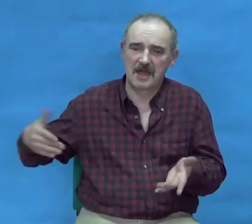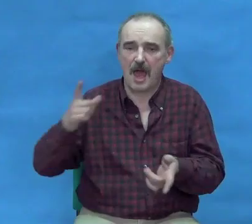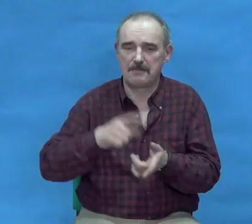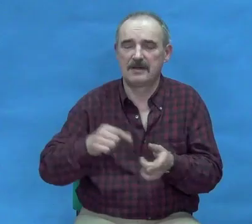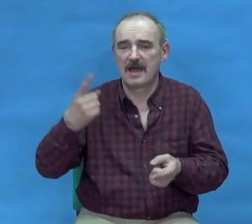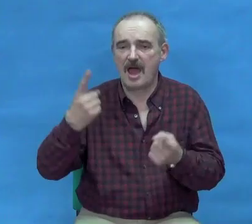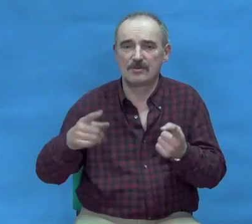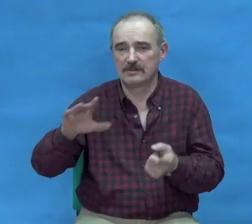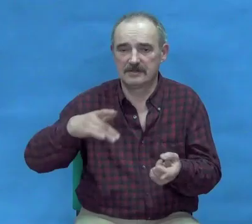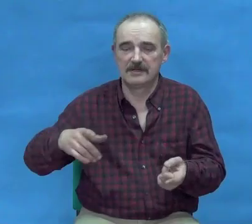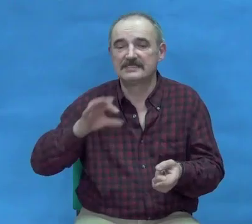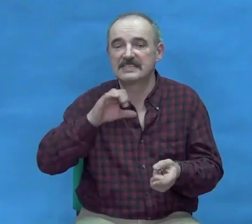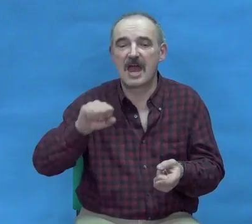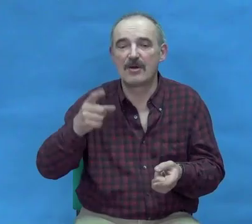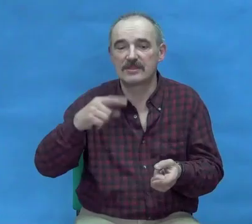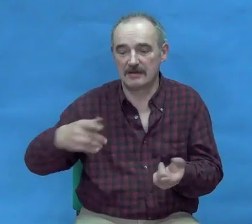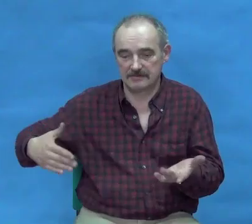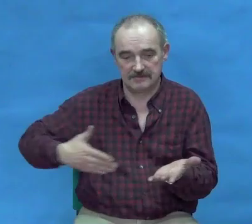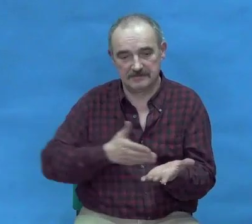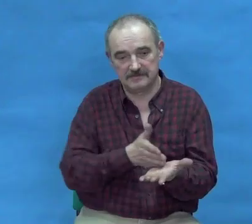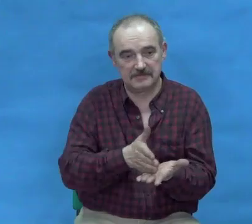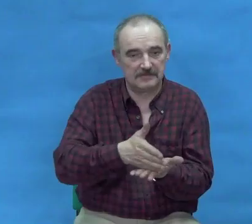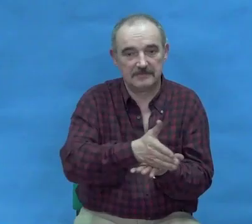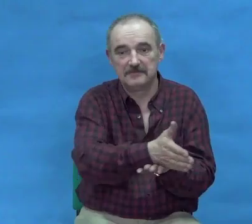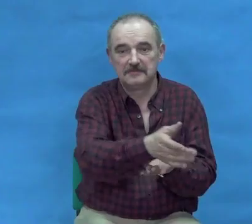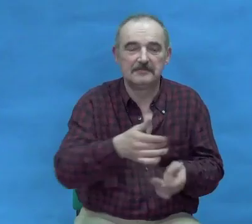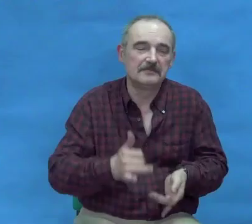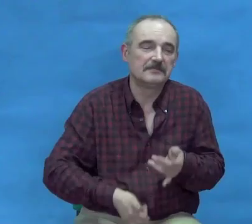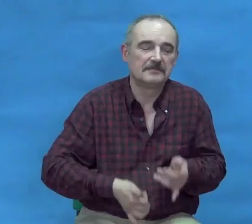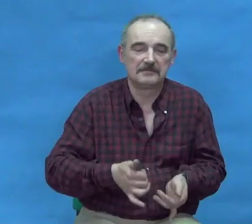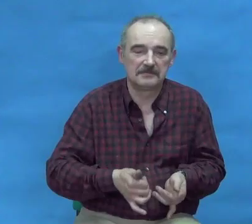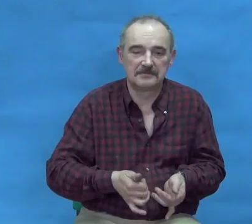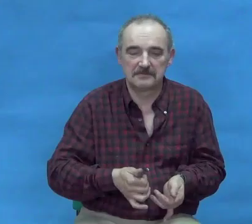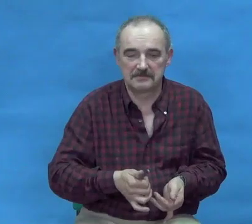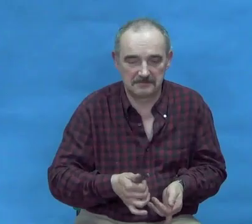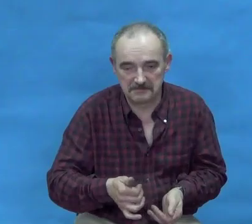Przejechał przez ogród, sad.